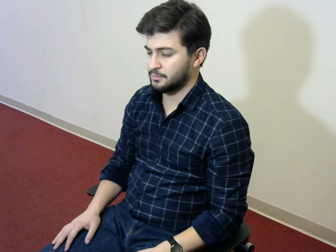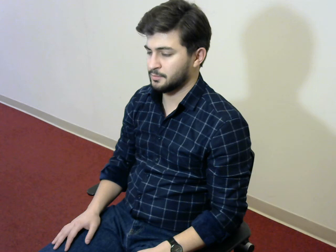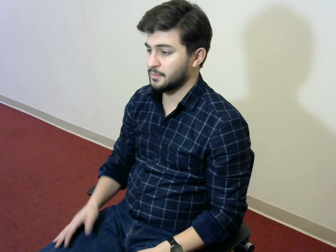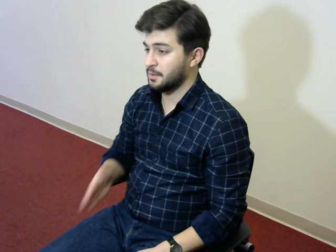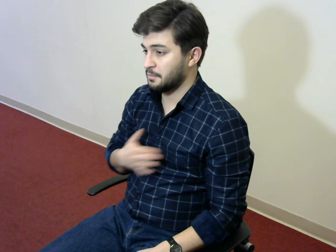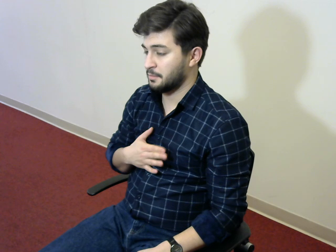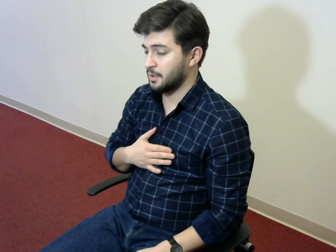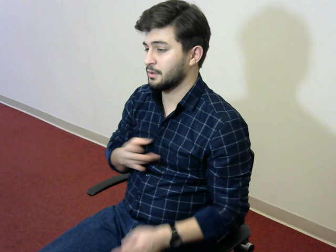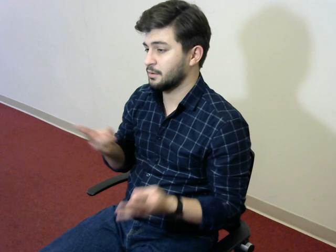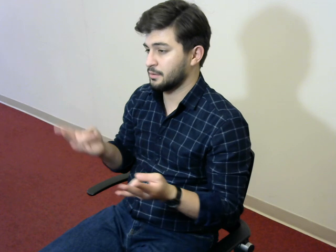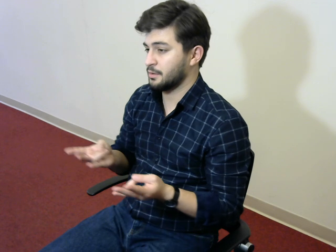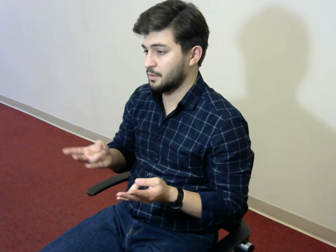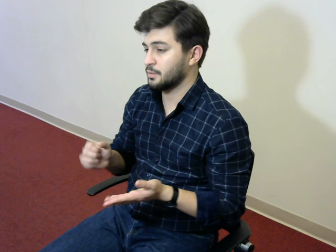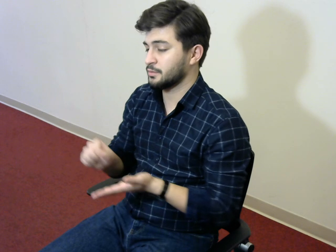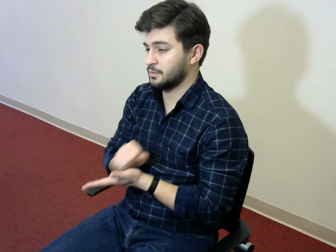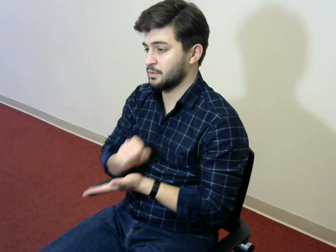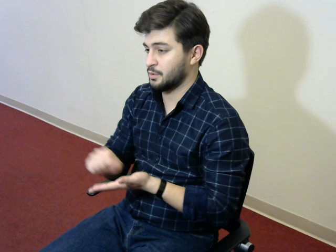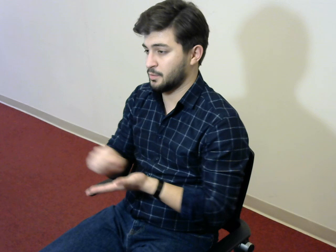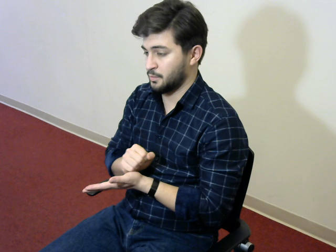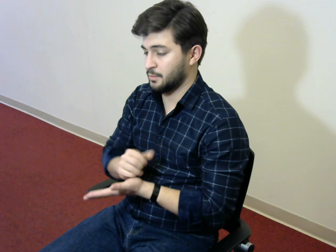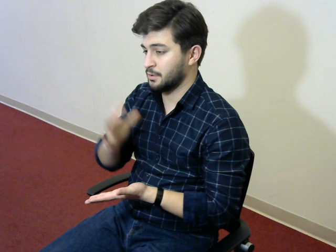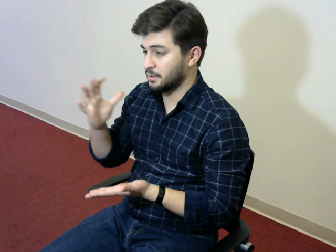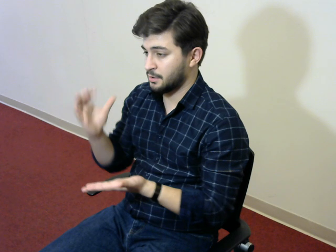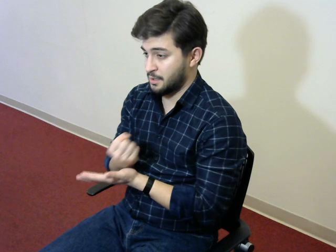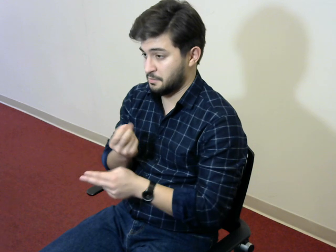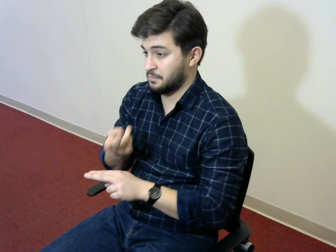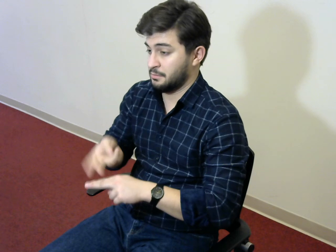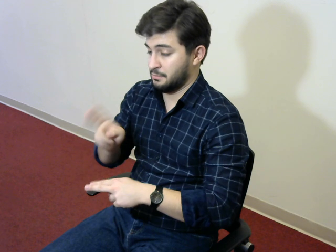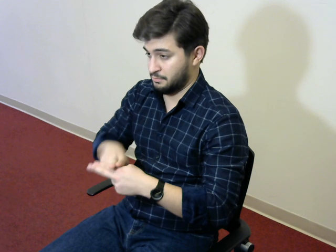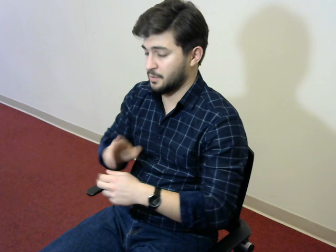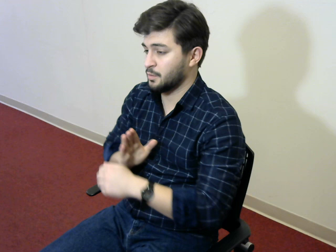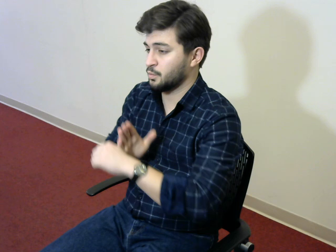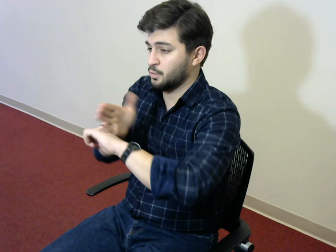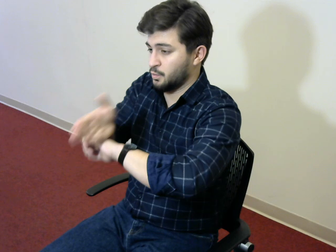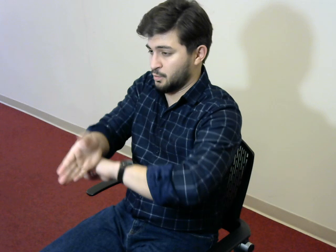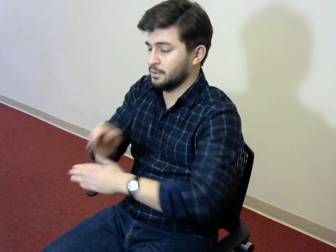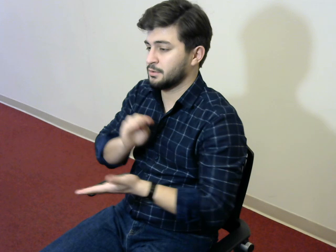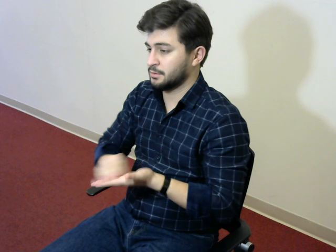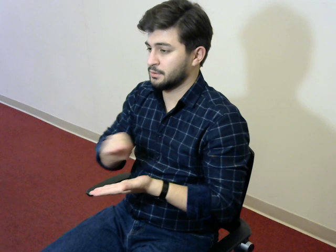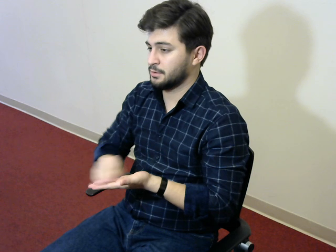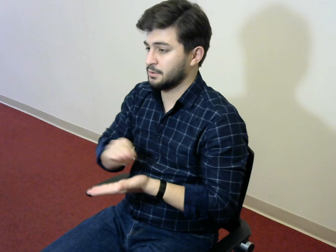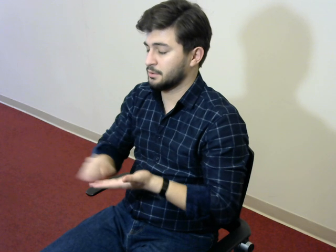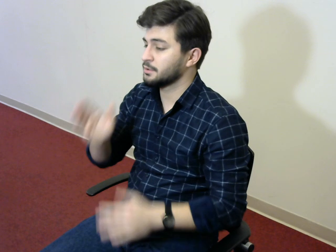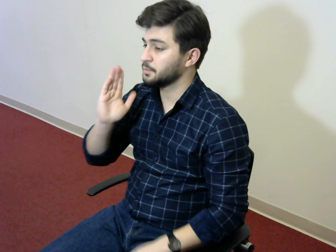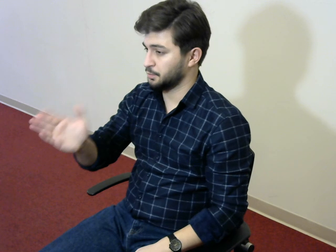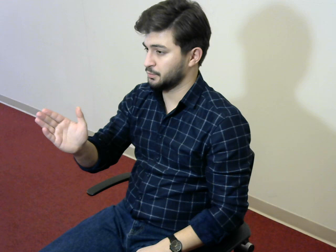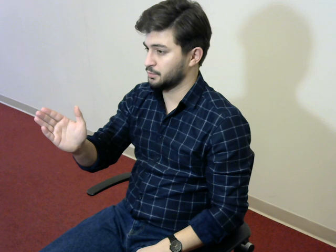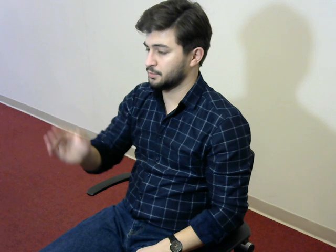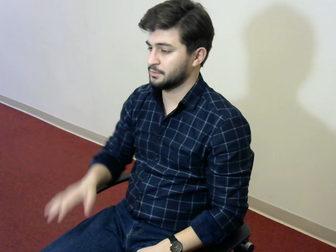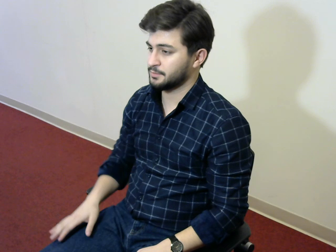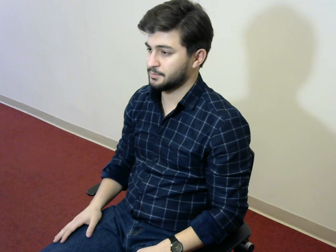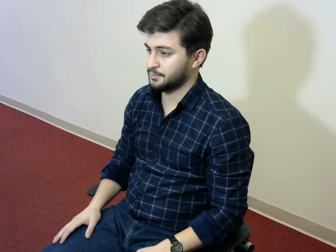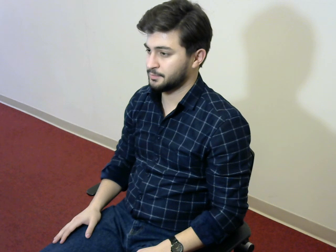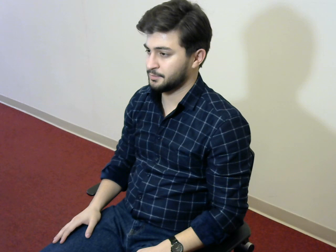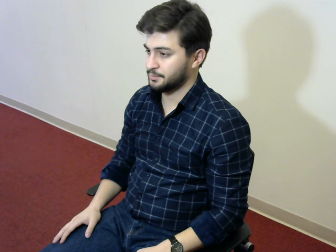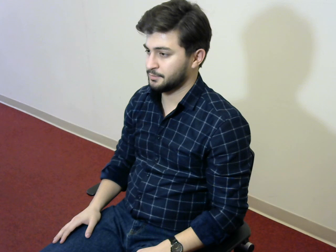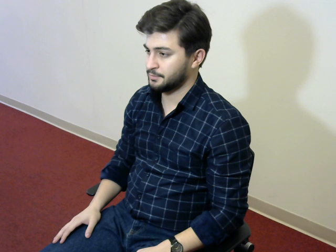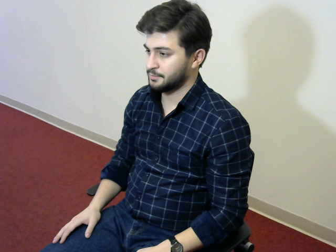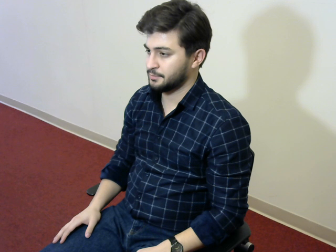Mən lazımlı kağızları tapmaq üçün müraciət yazacam